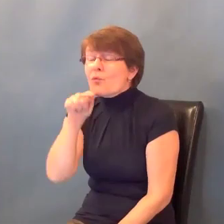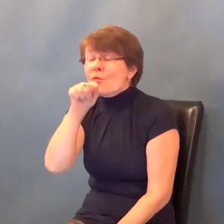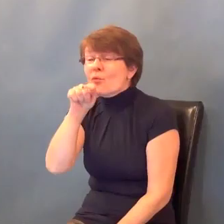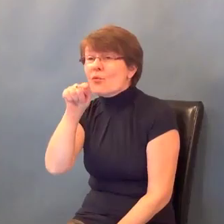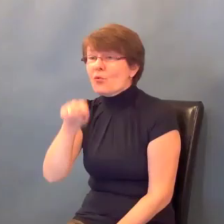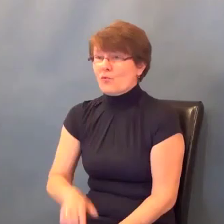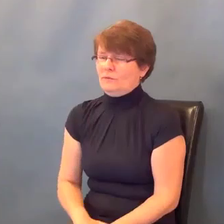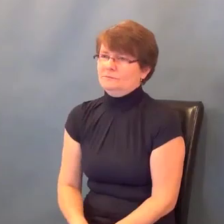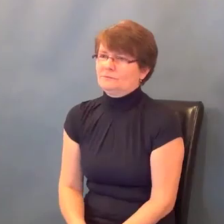Tak, właśnie to.